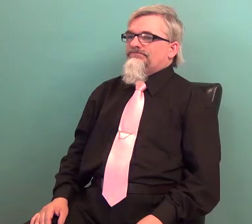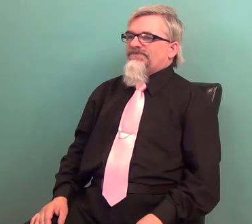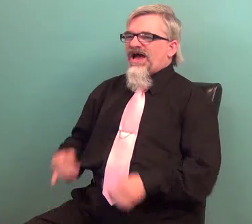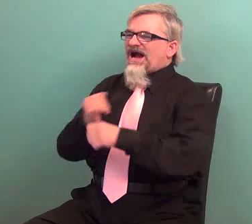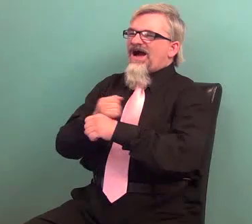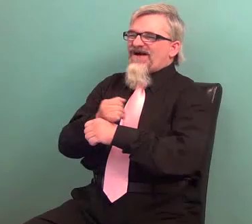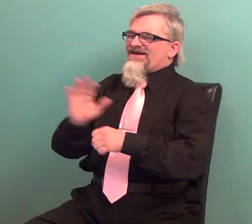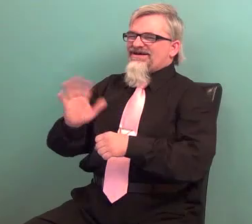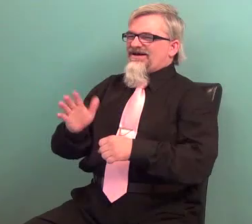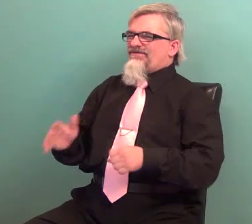Kawiarnia nie.